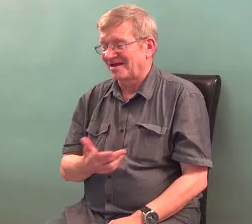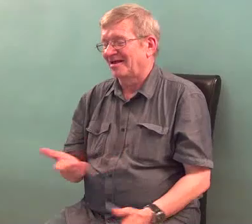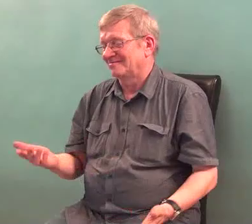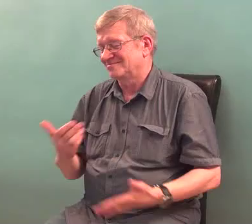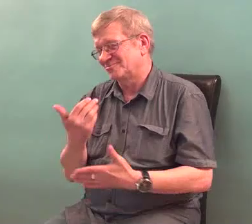Szkoda.